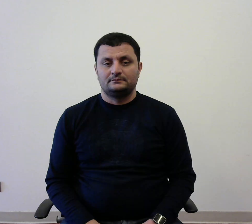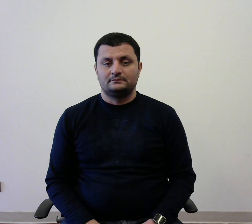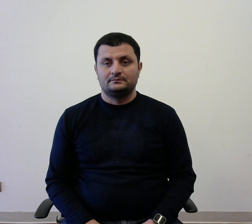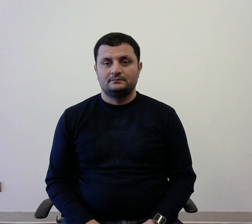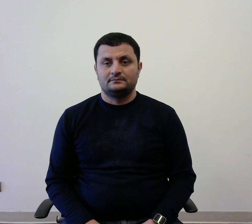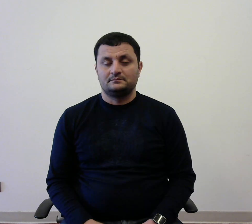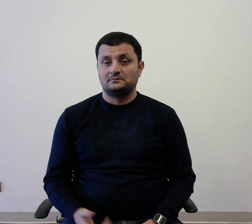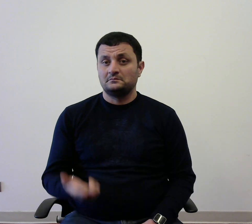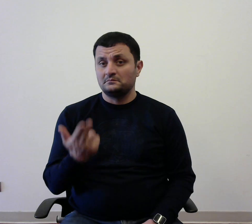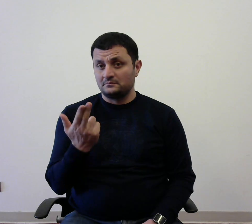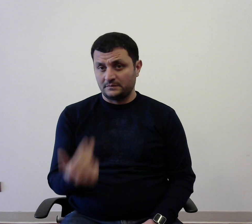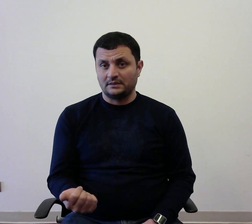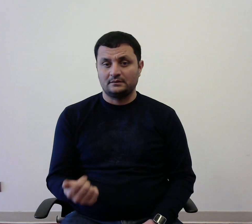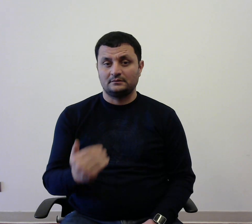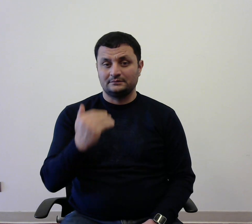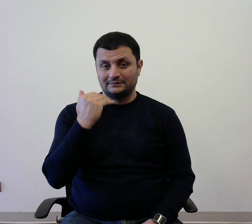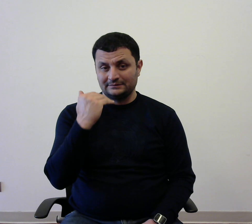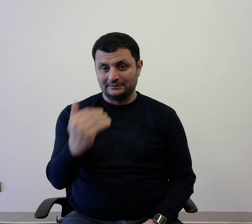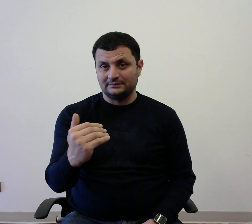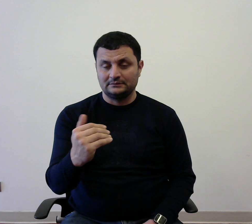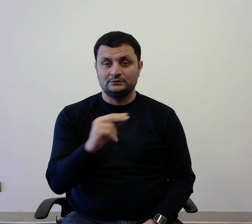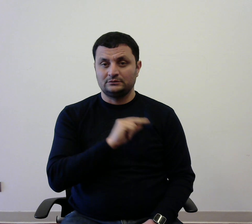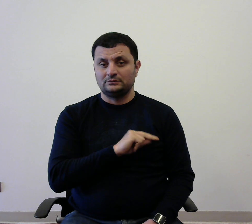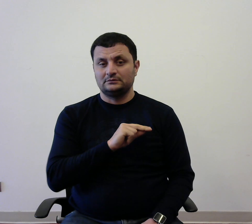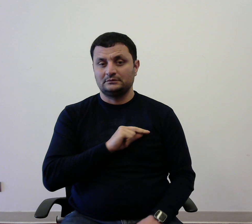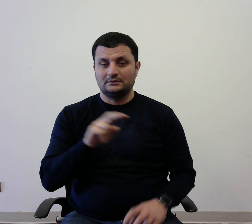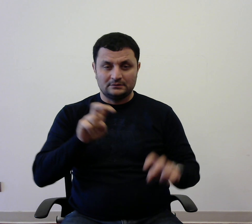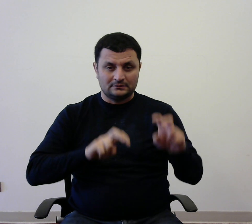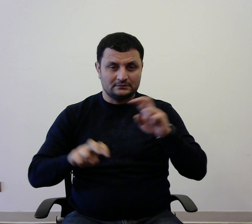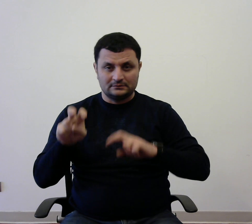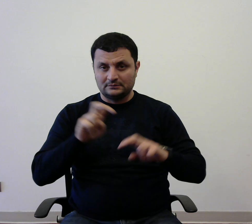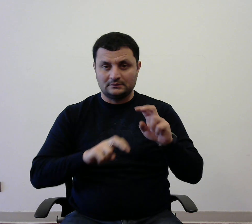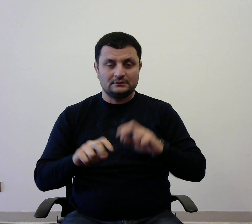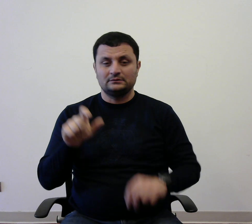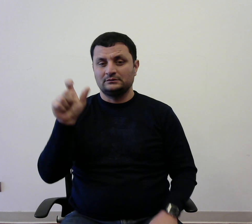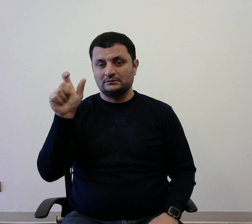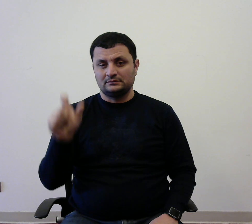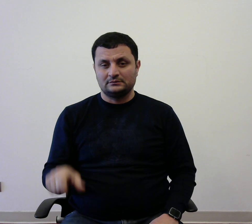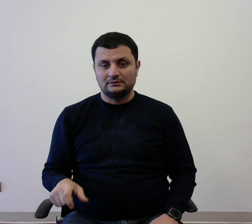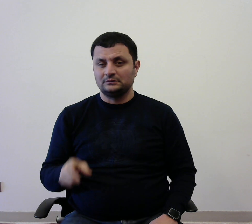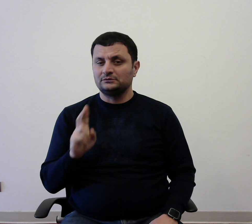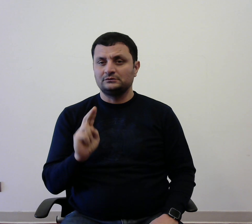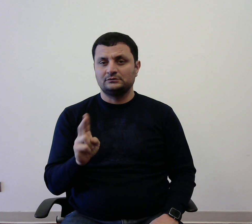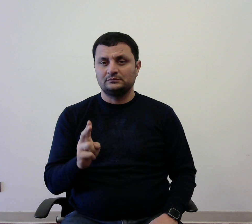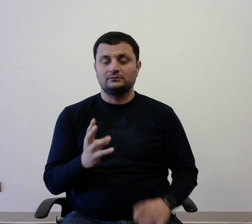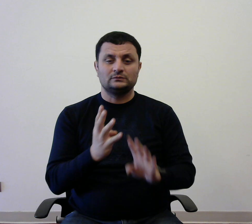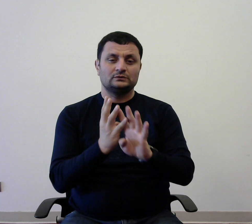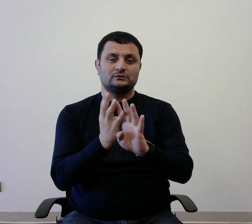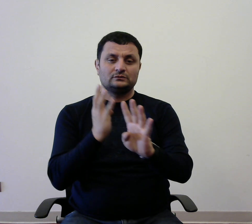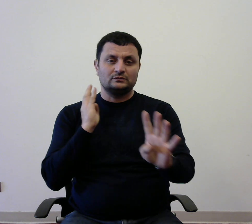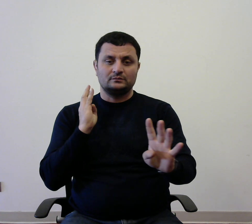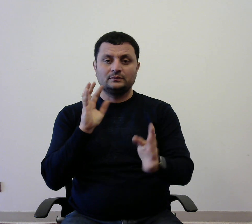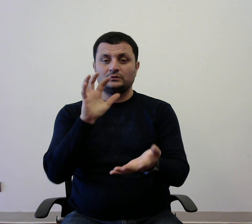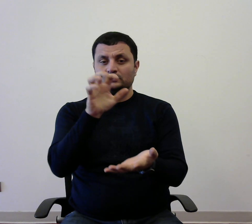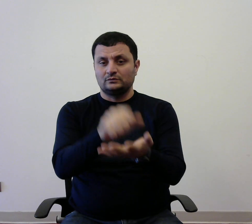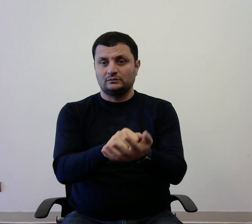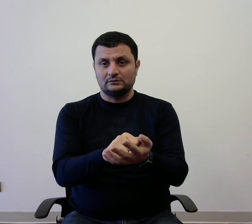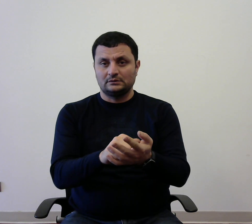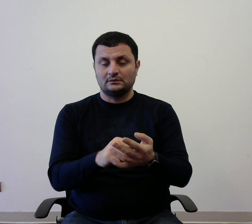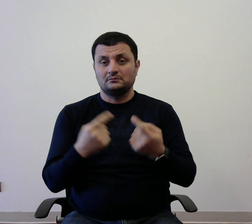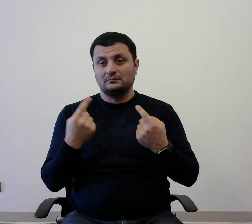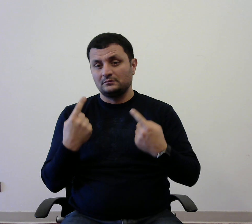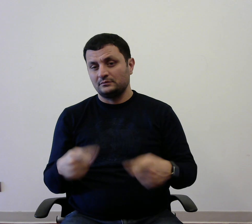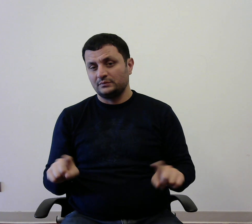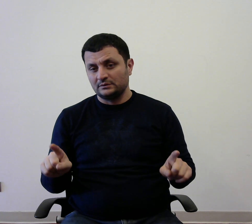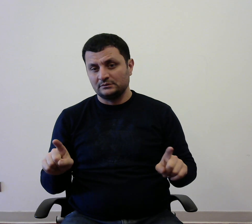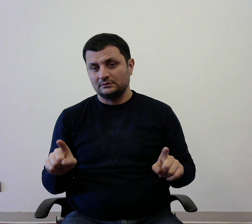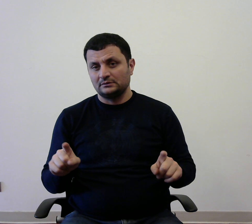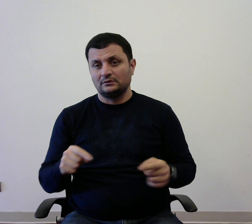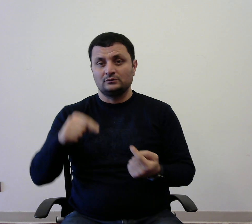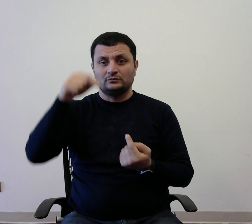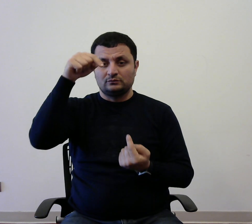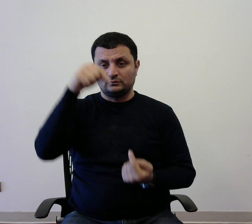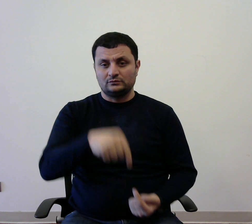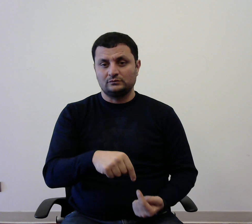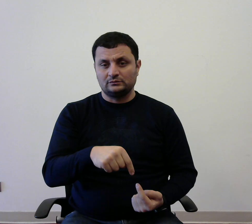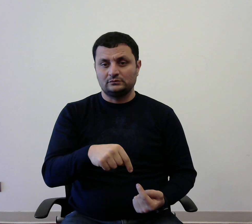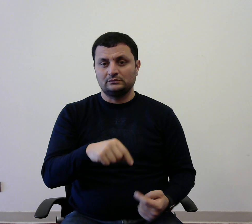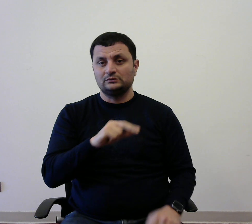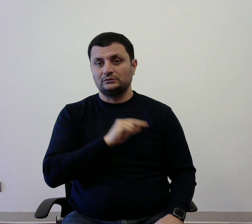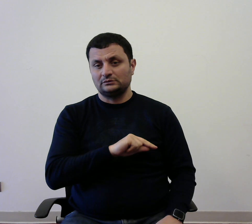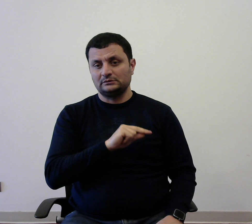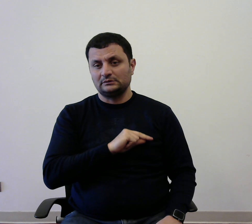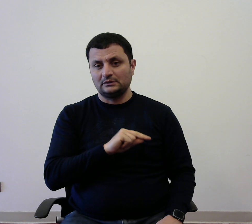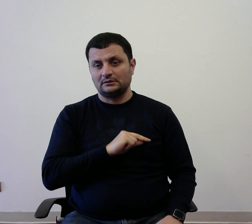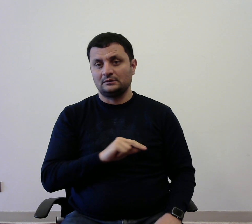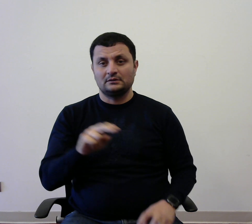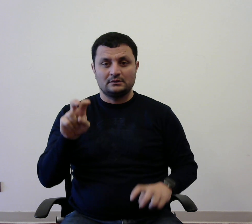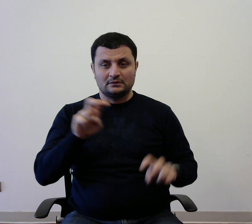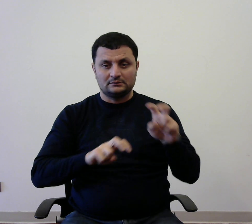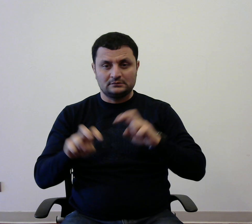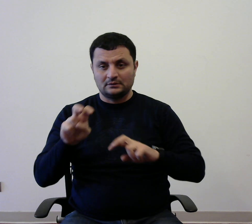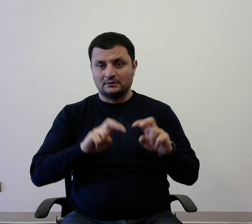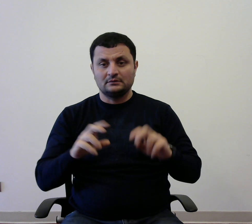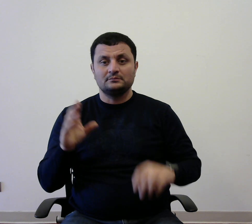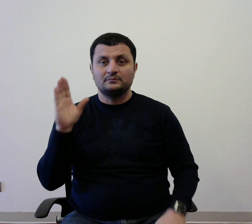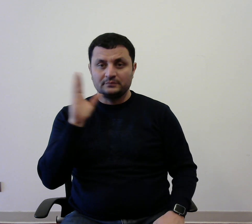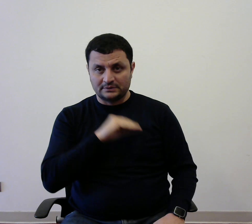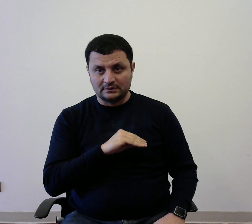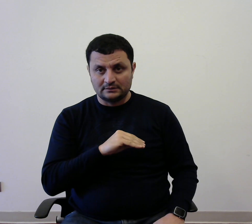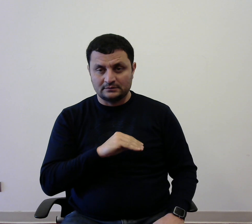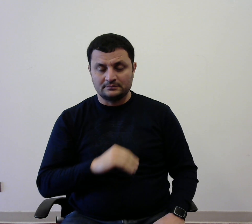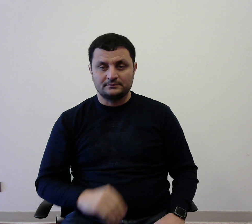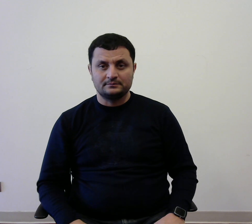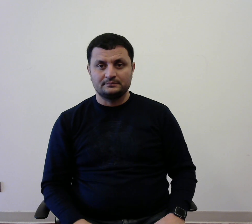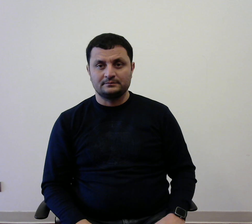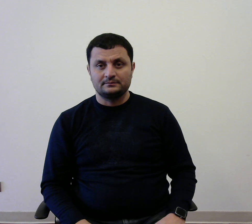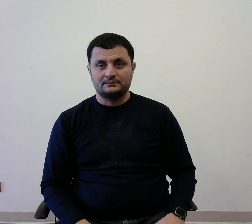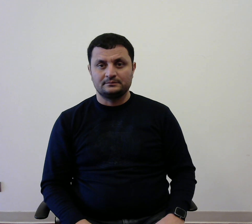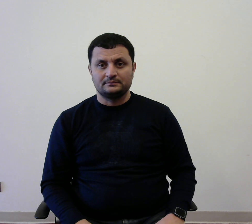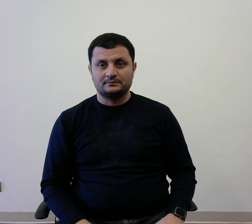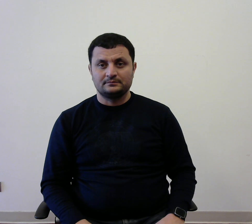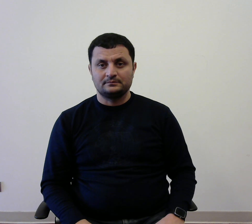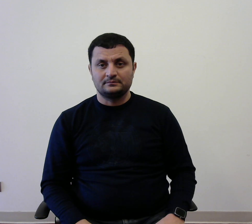Bəli, siz İş axtaran şəxs kimi növbə tutub başqa uyğun işlər axtara bilərsiniz